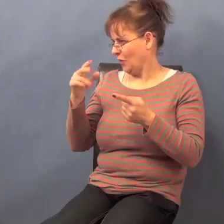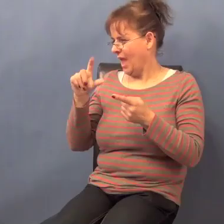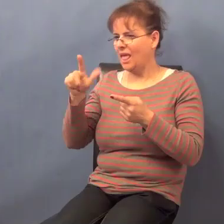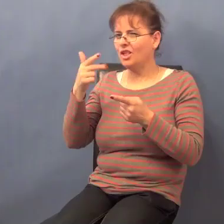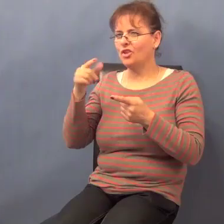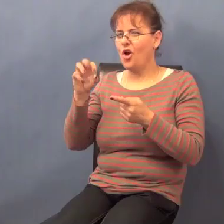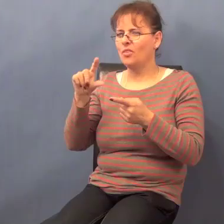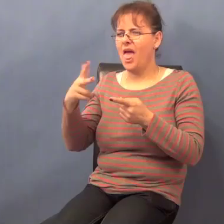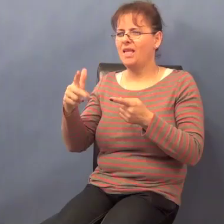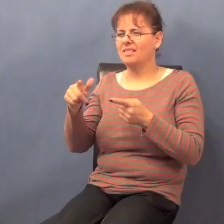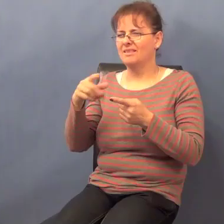Donald?